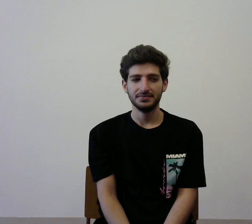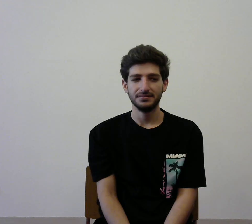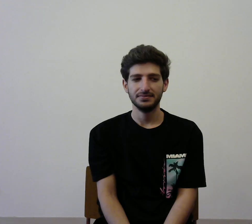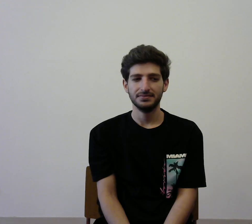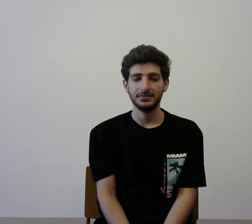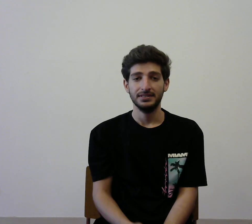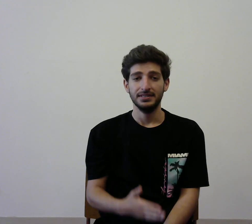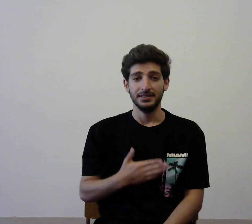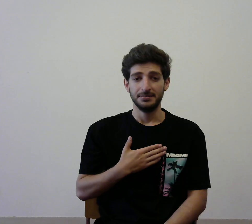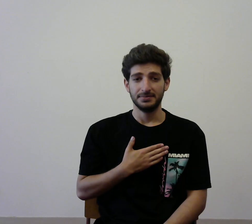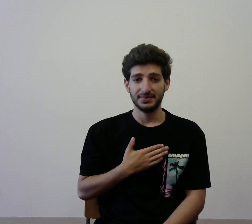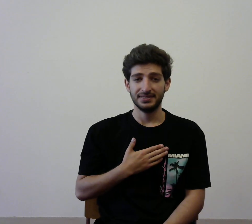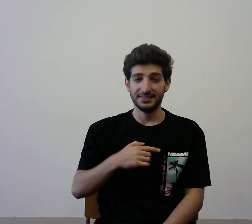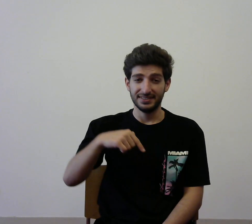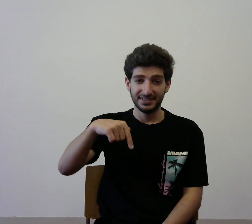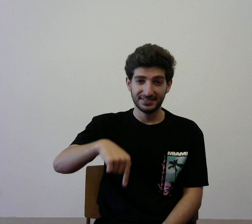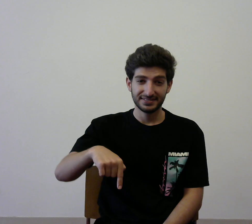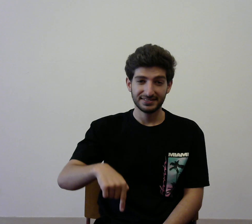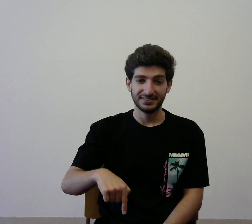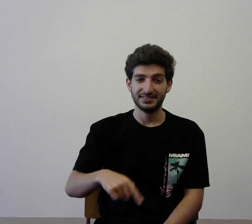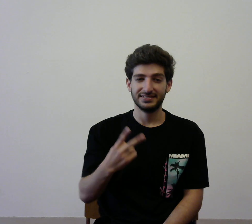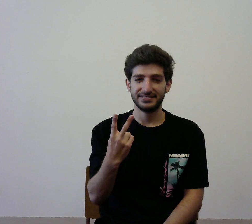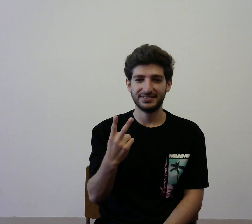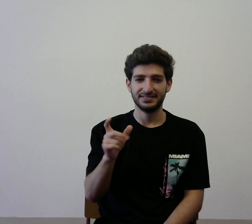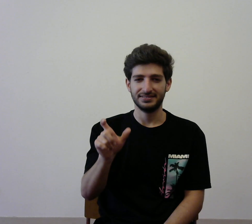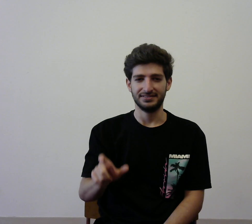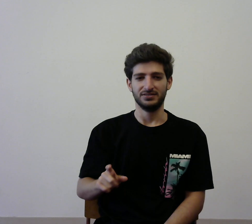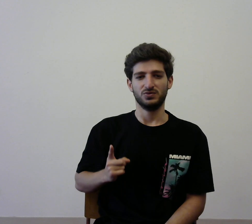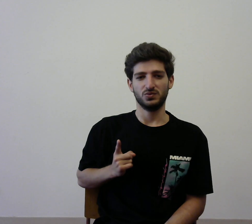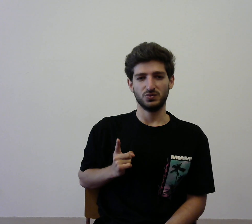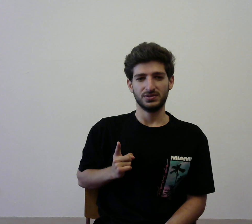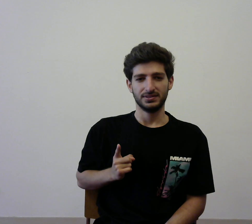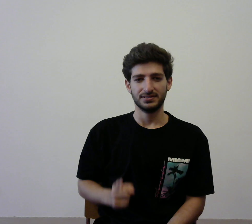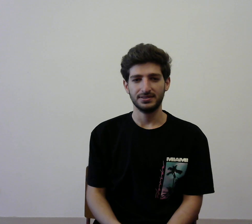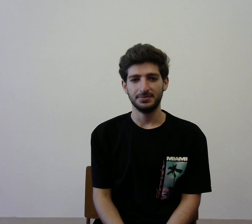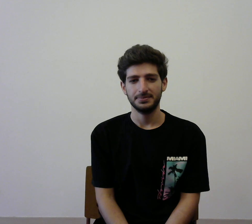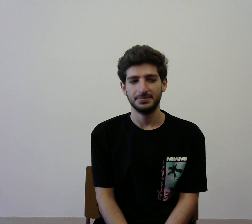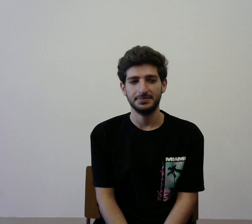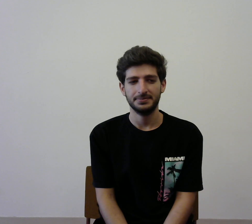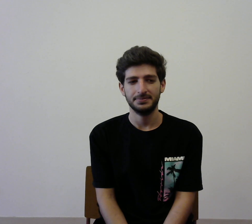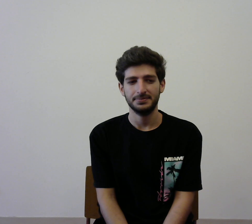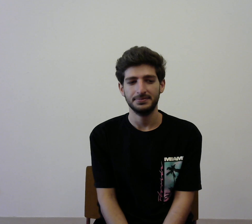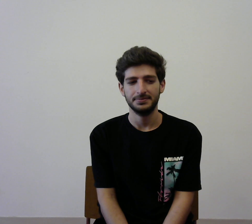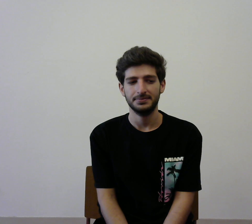Məni aşağıda 2 nəfər gözləyir